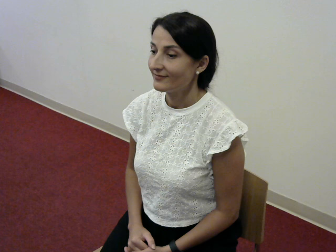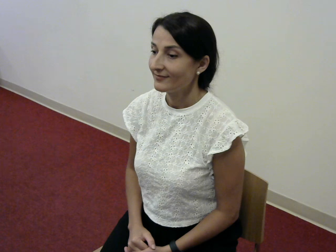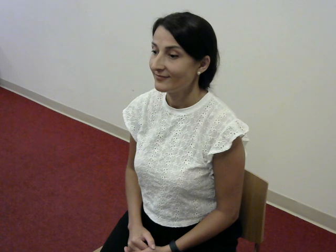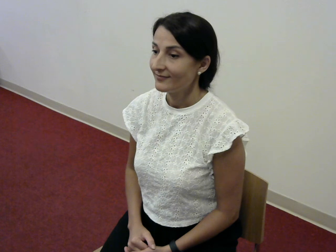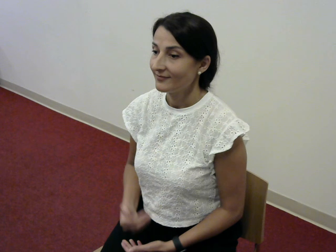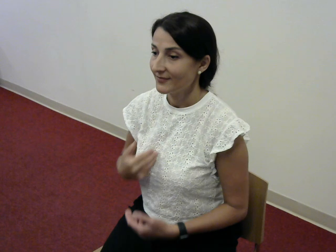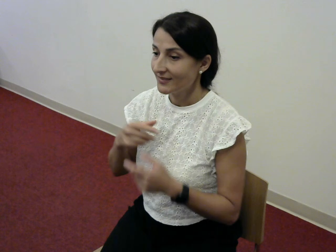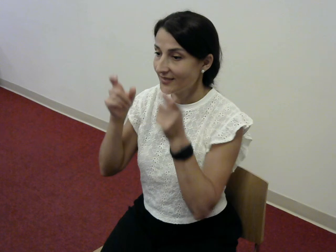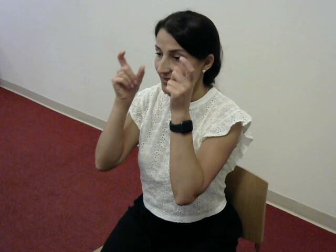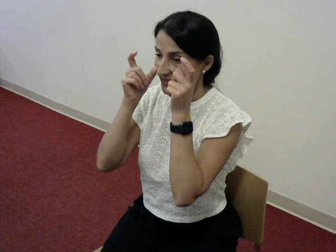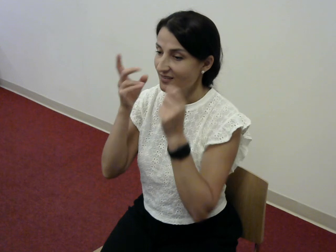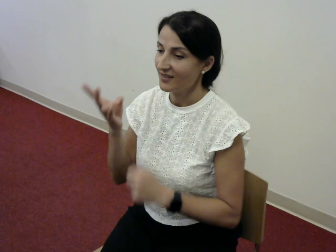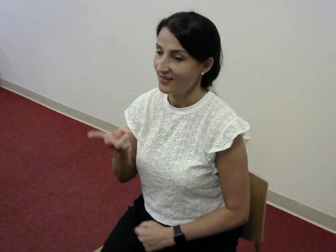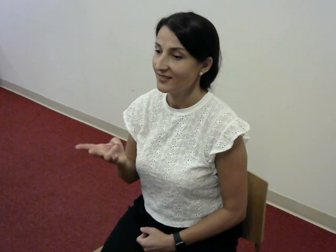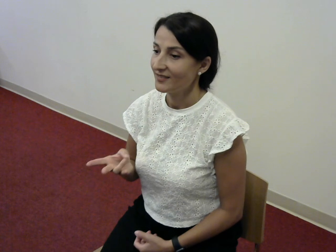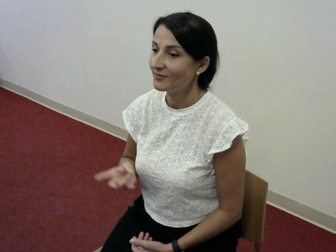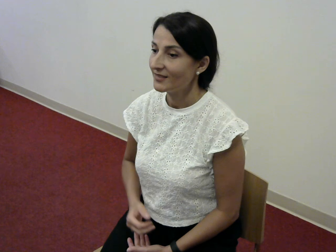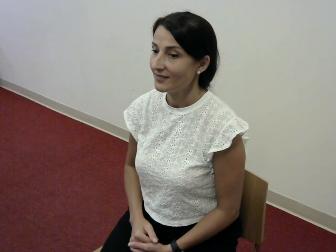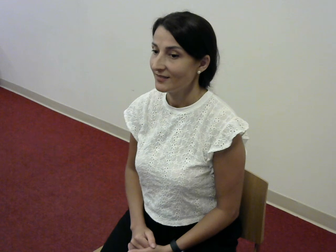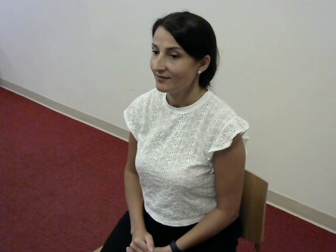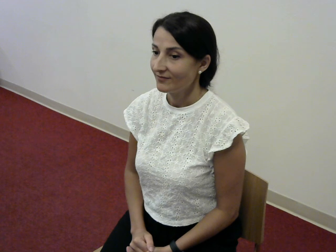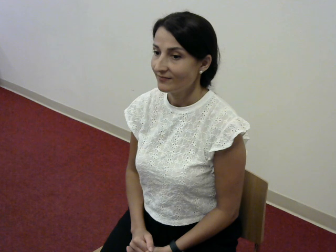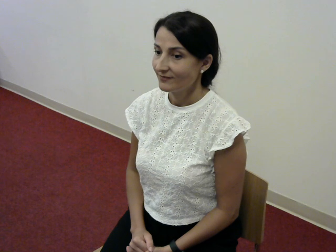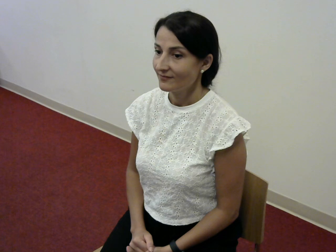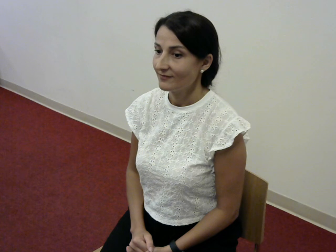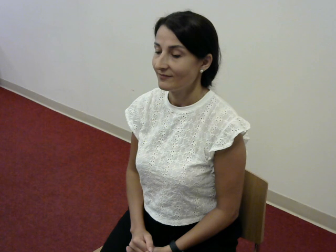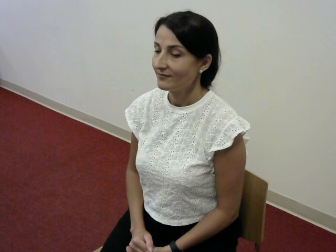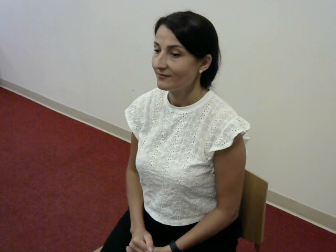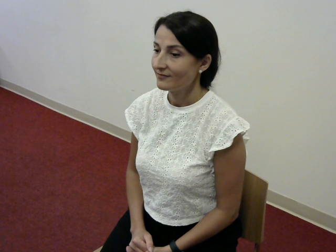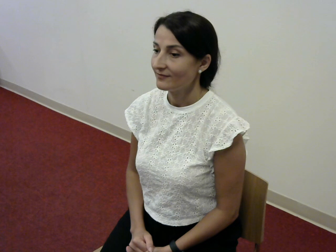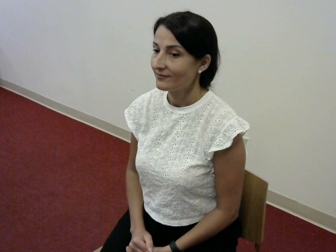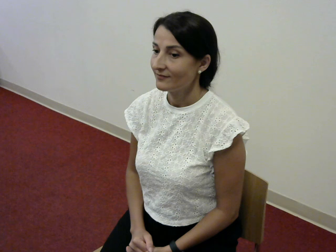Mənə eynək lazımdır